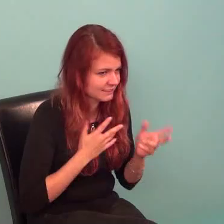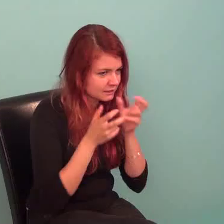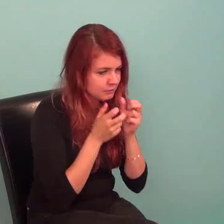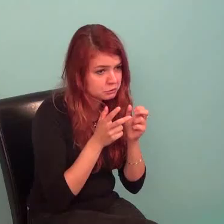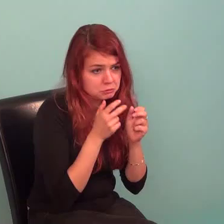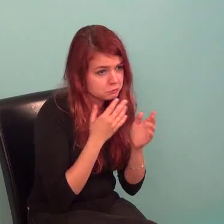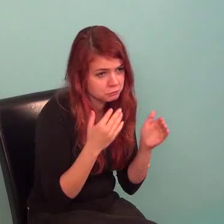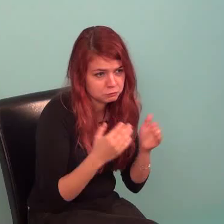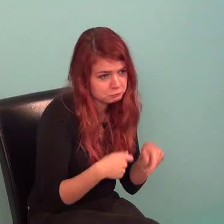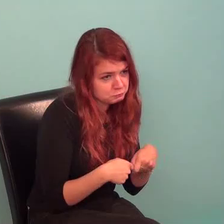Żaba mówi, że może ją sprzedać.